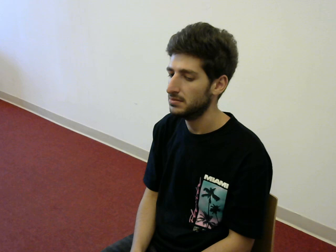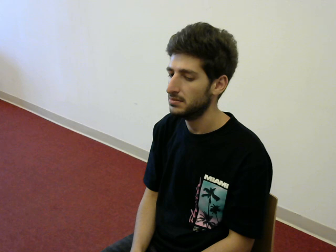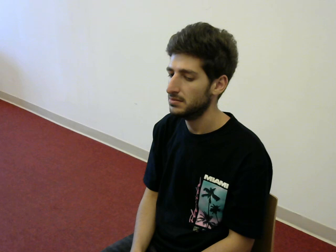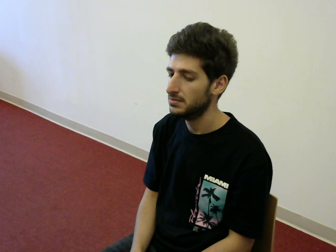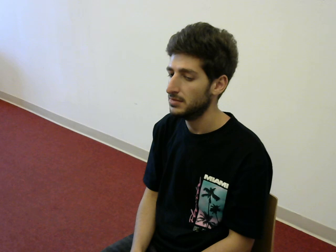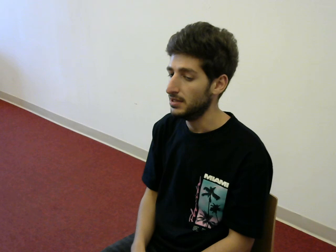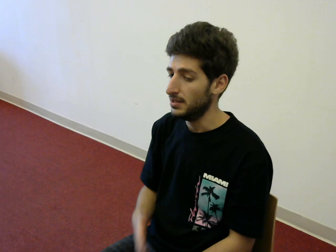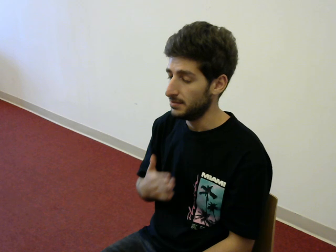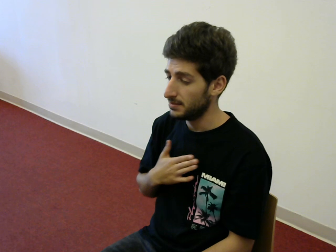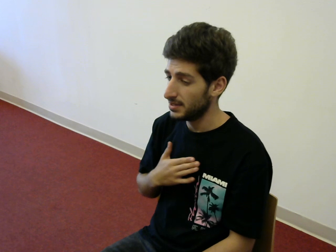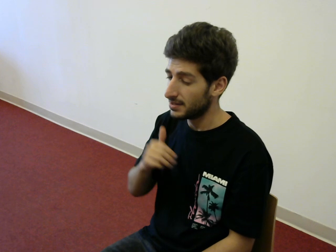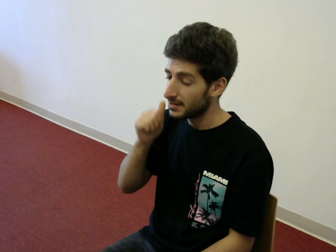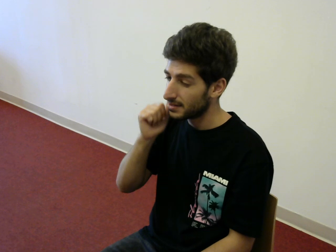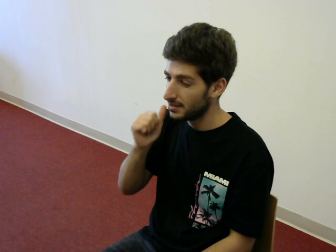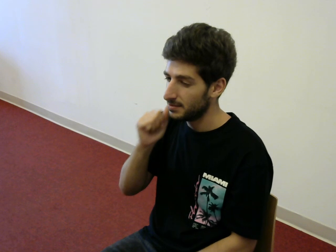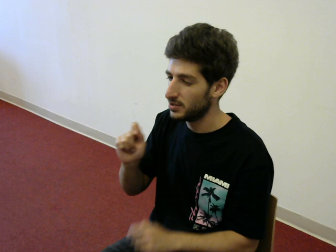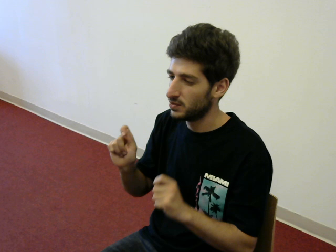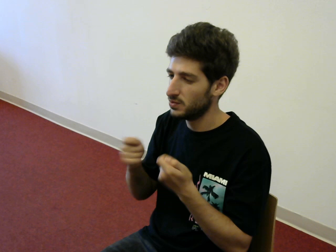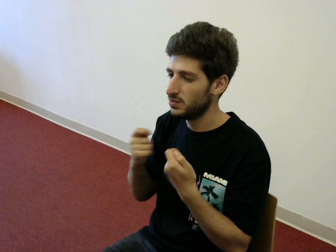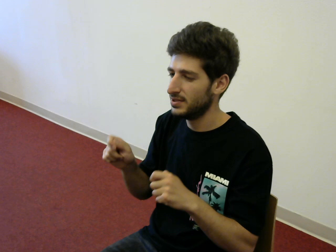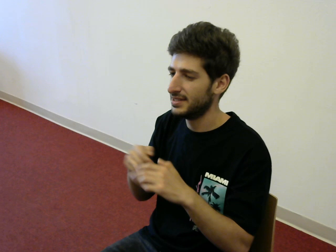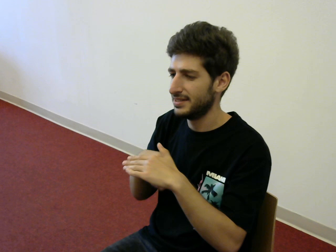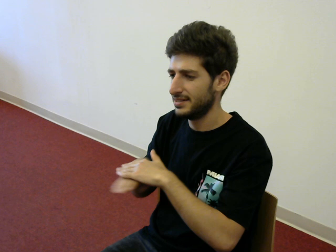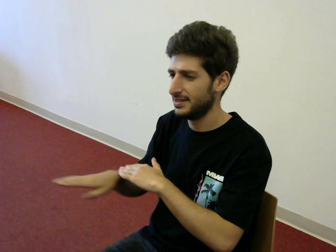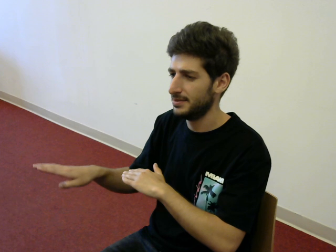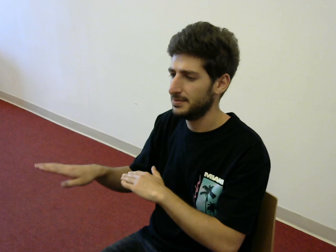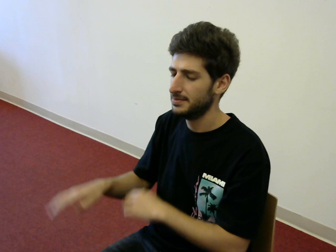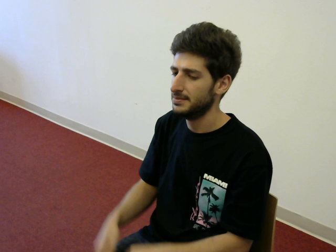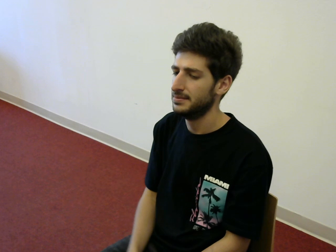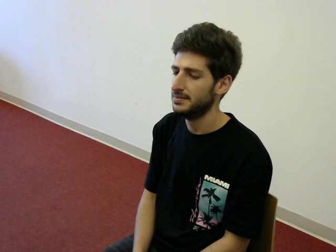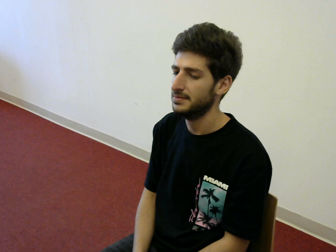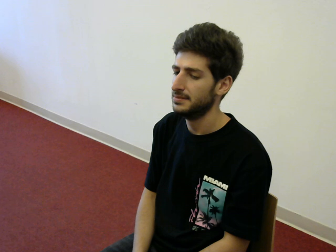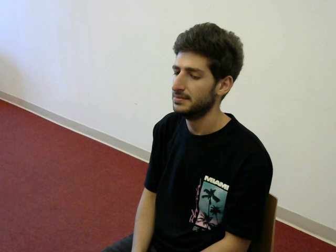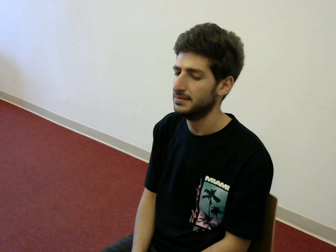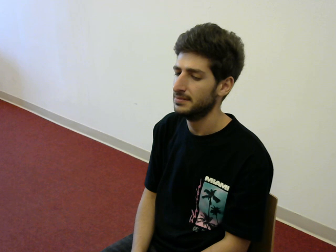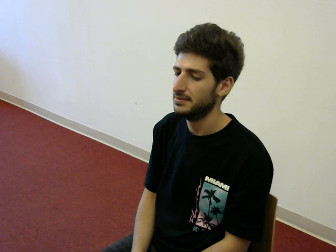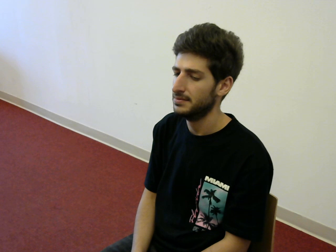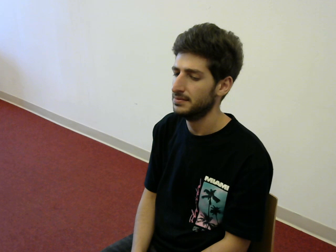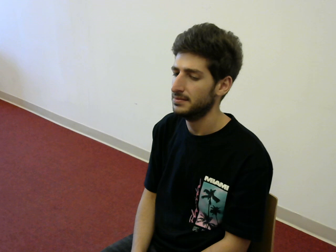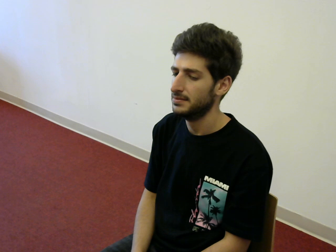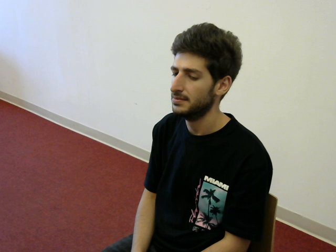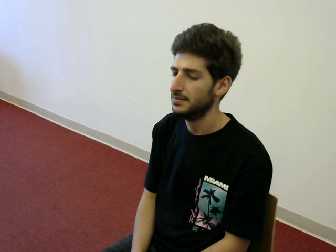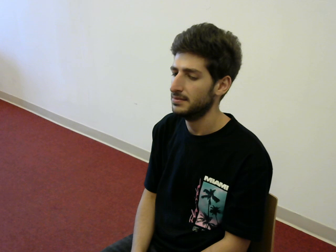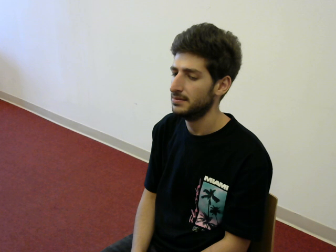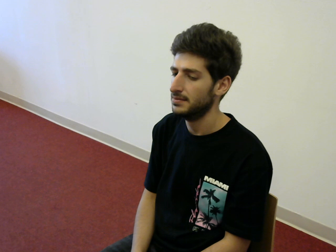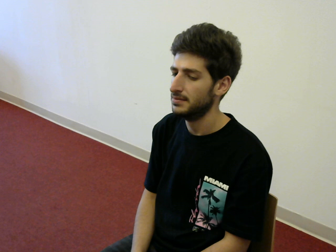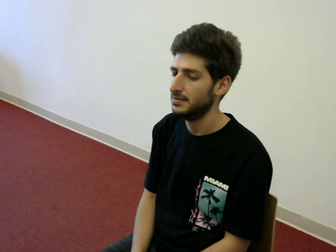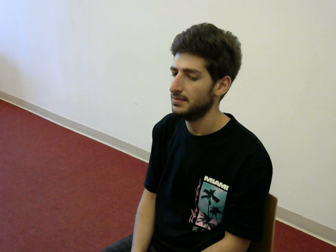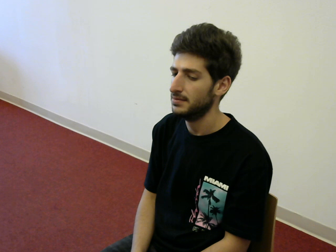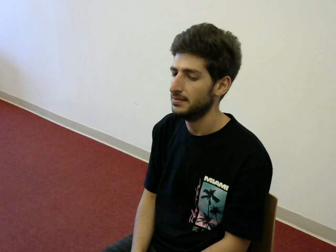Mən sabah toya gedirəm